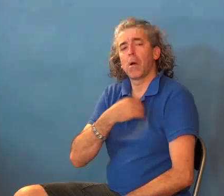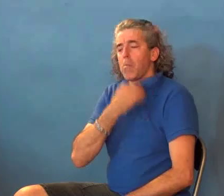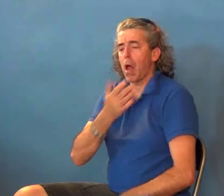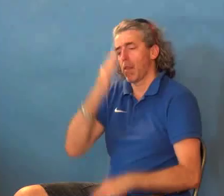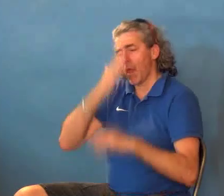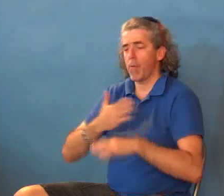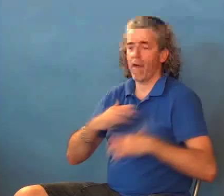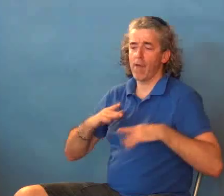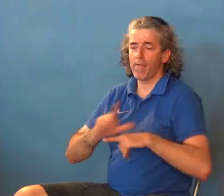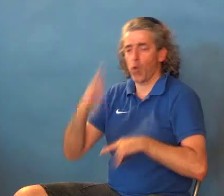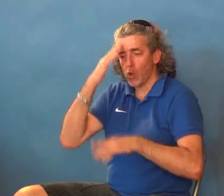Mam pytanie - czy w nocy o dwunastej mam wolne?